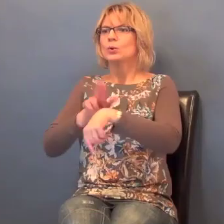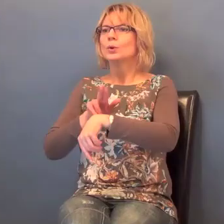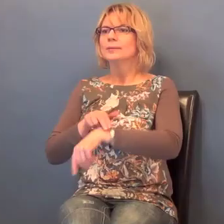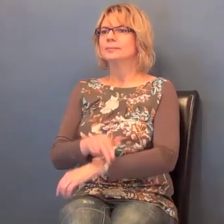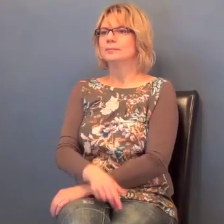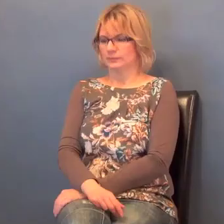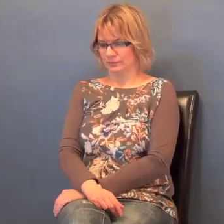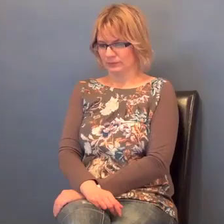O której godzinie?